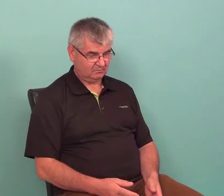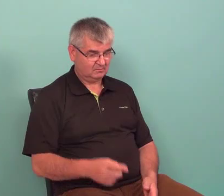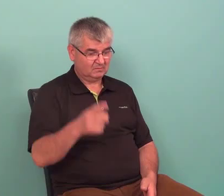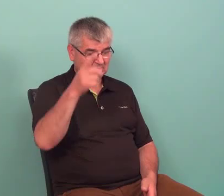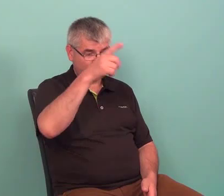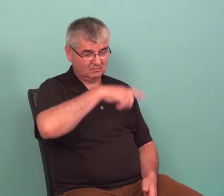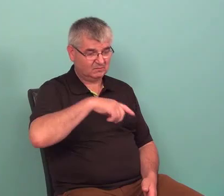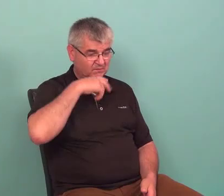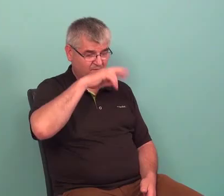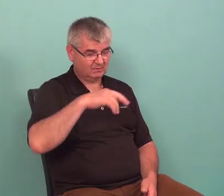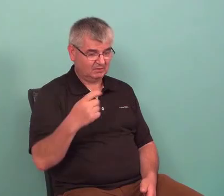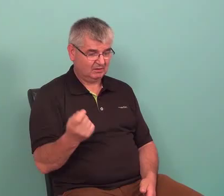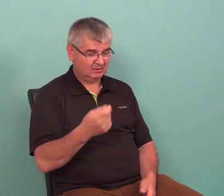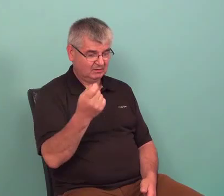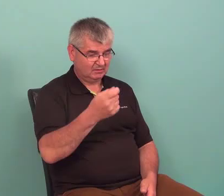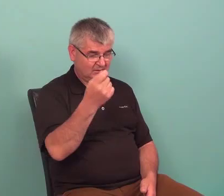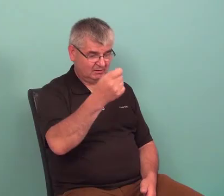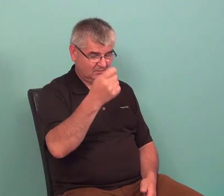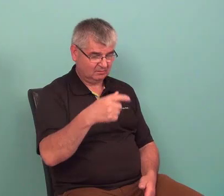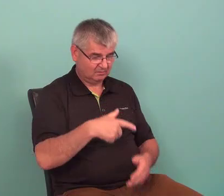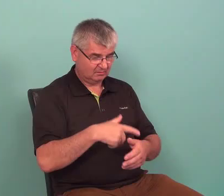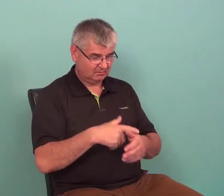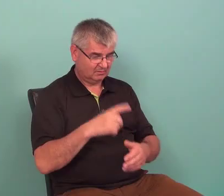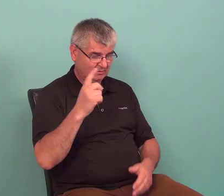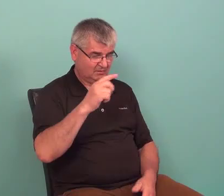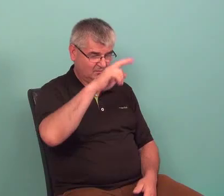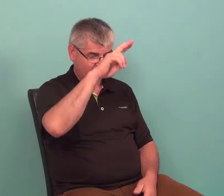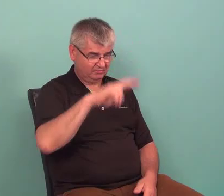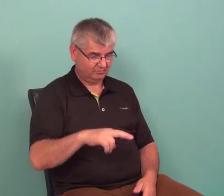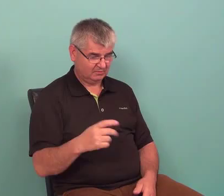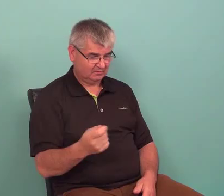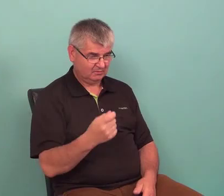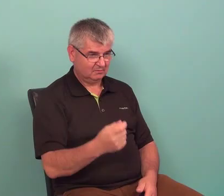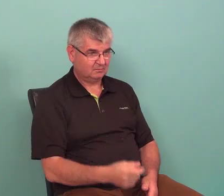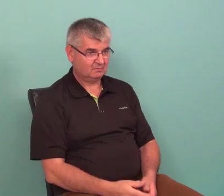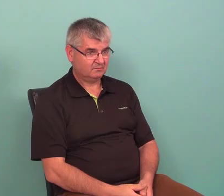Czerwone koło jest przekreślone, to znaczy, że nie wolno jeździć konno.